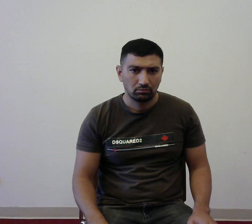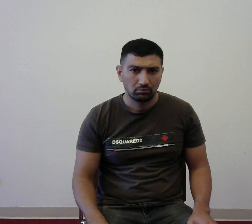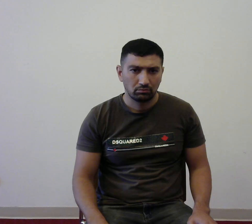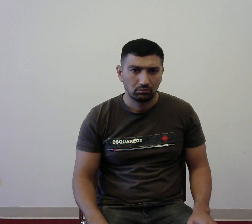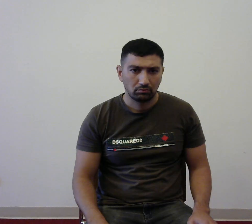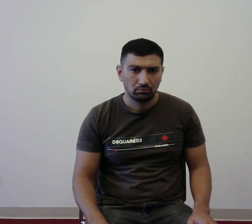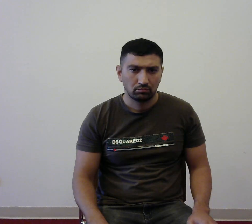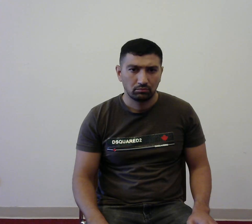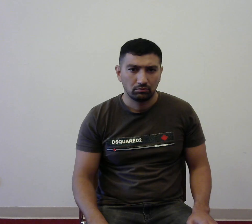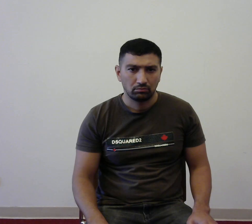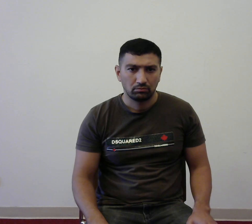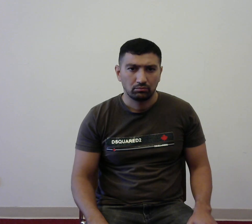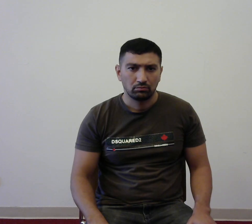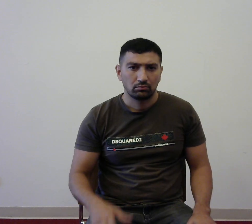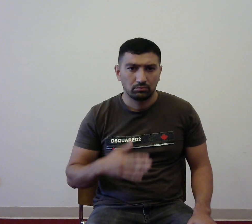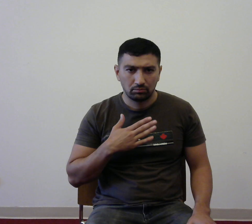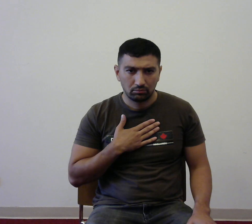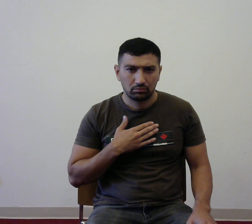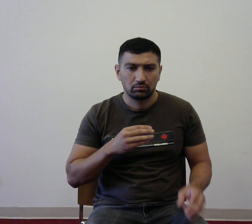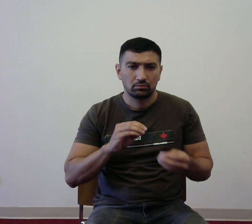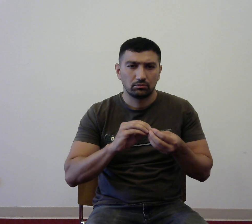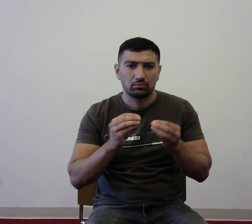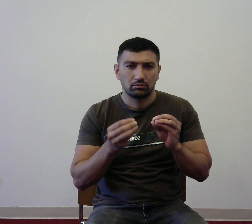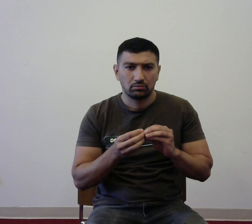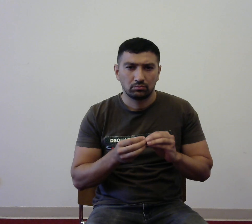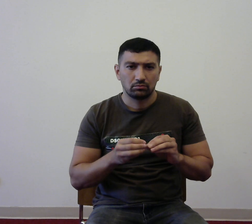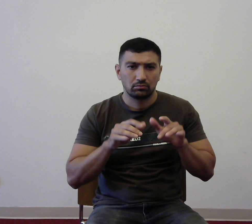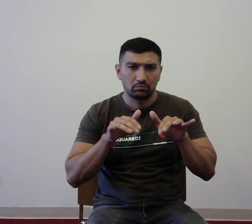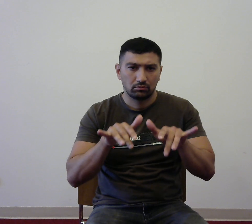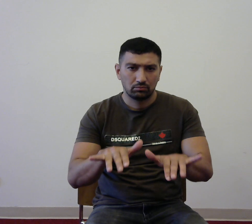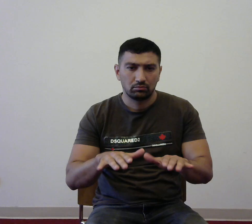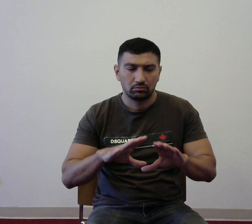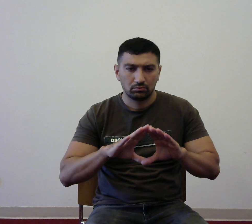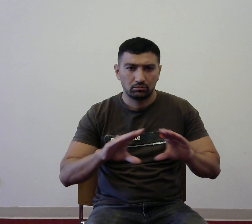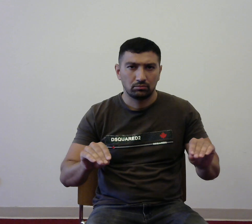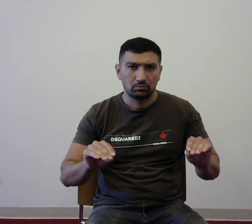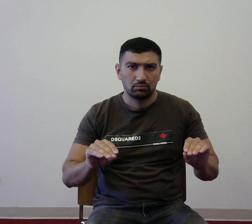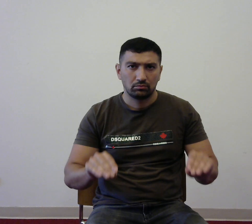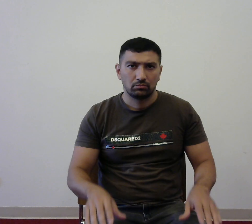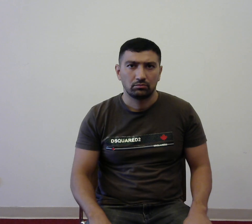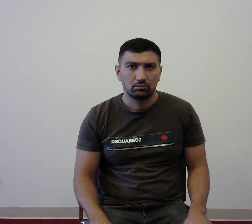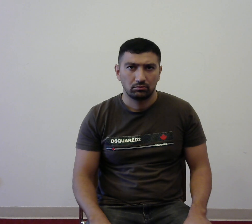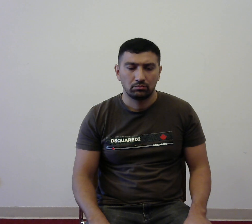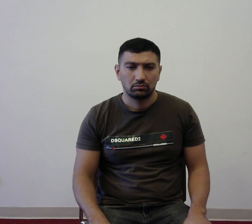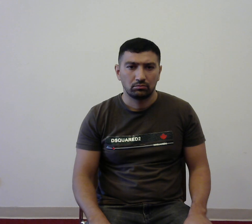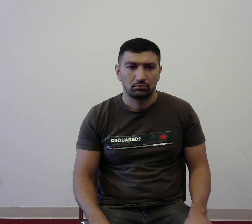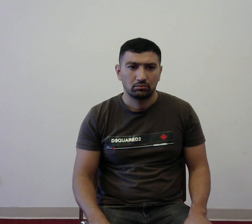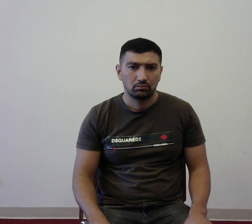Mənim problemim həll olundu